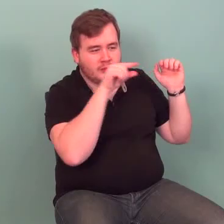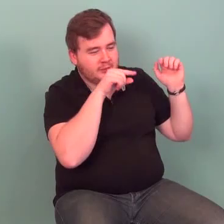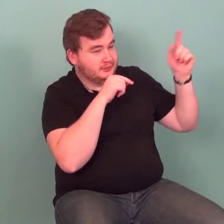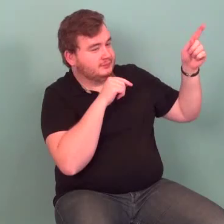Wisi na ścianie.